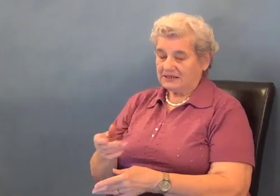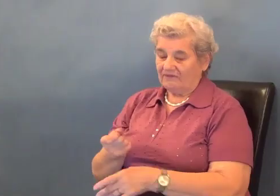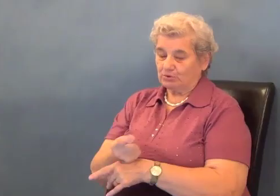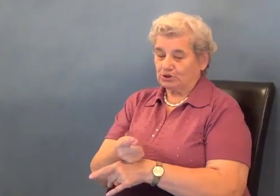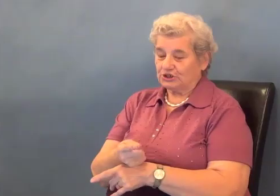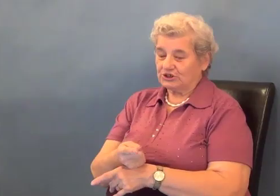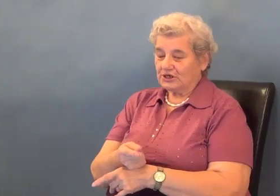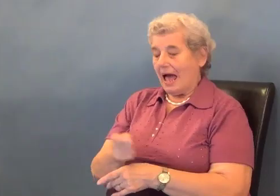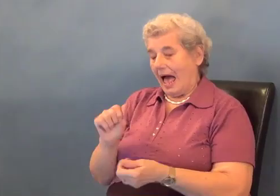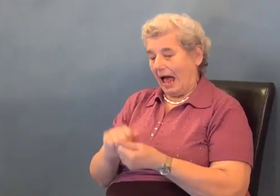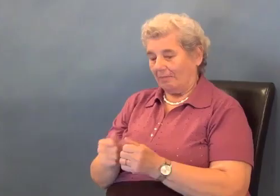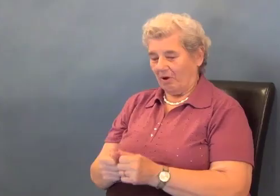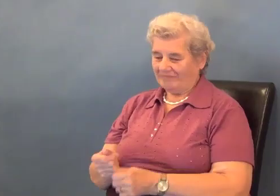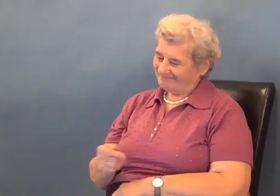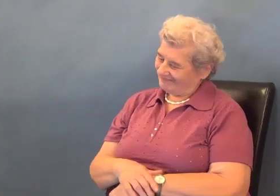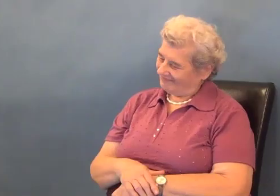Chce wyrzucić albo...